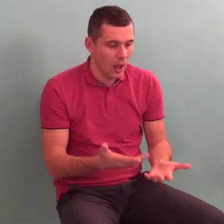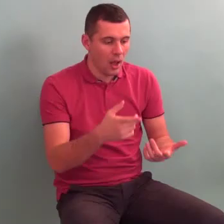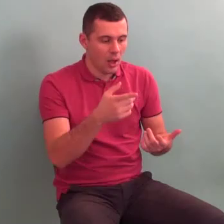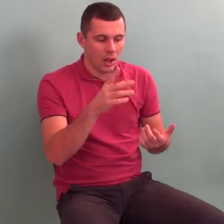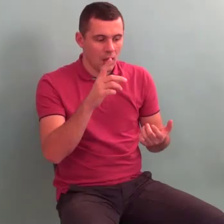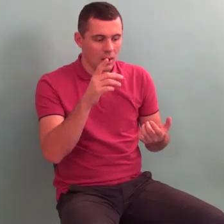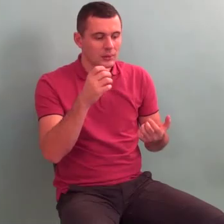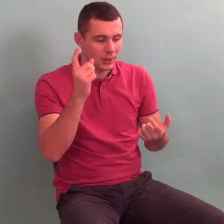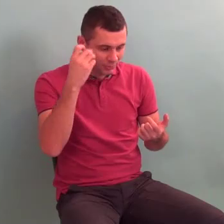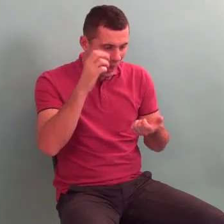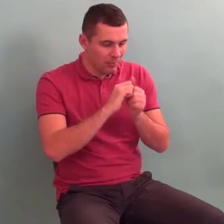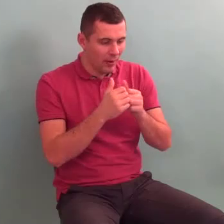Zakaz brania prysznica albo...